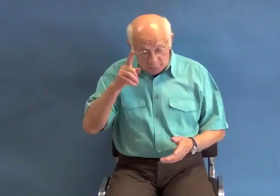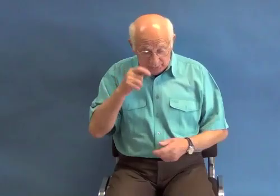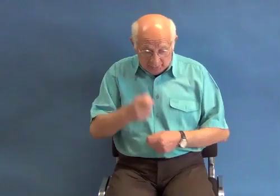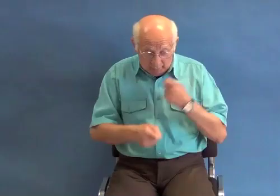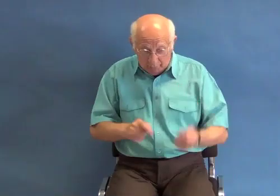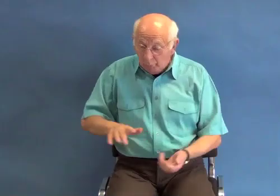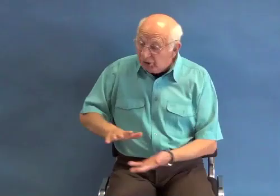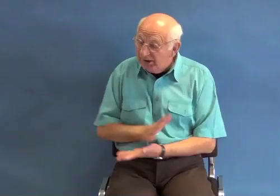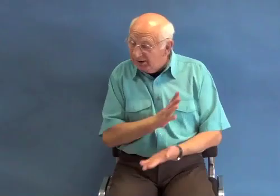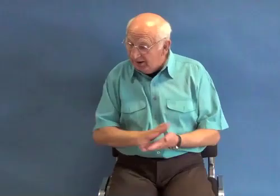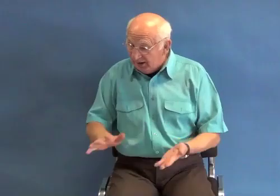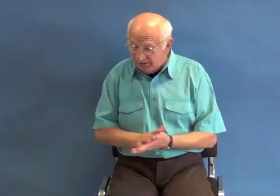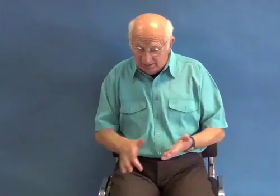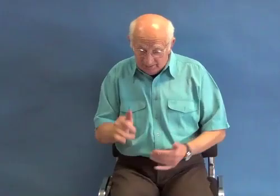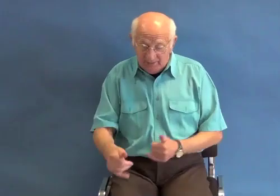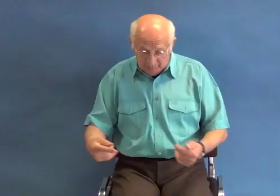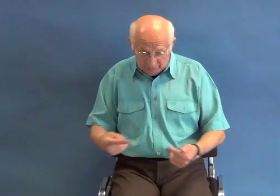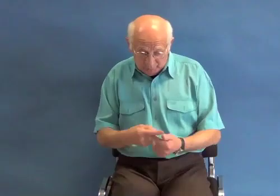Ludzie pracują i jest ślisko, a trzeba przejść.